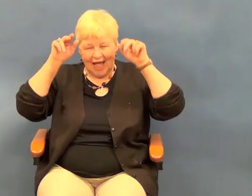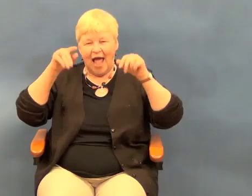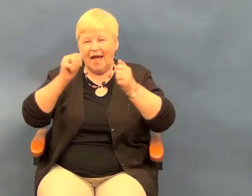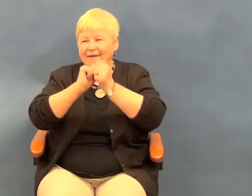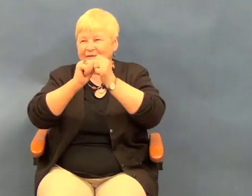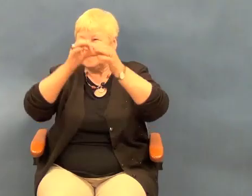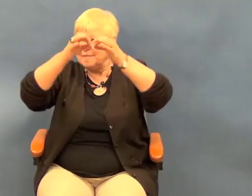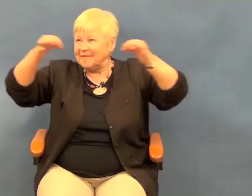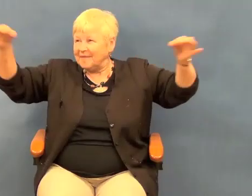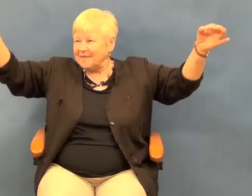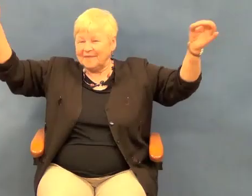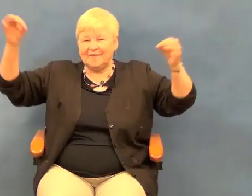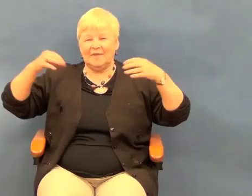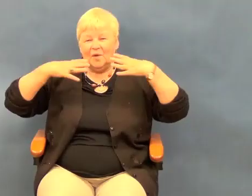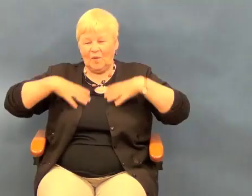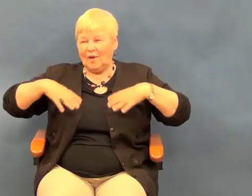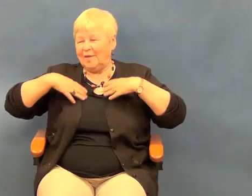Linka z rozwieszonymi ubraniami.